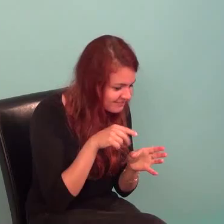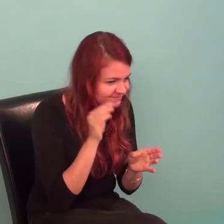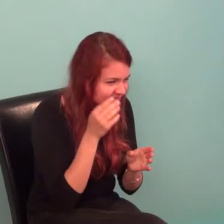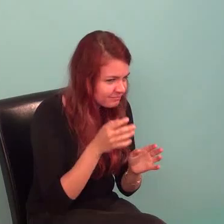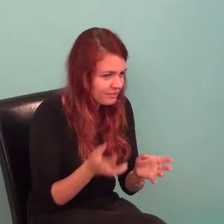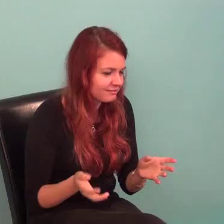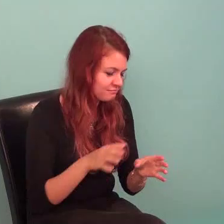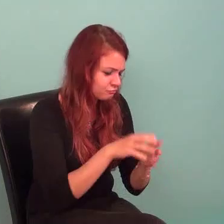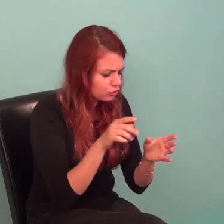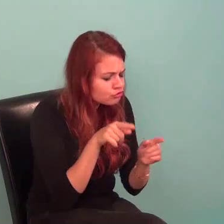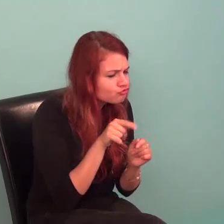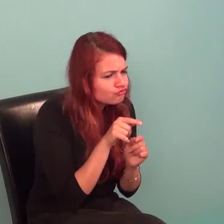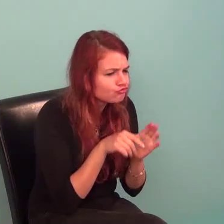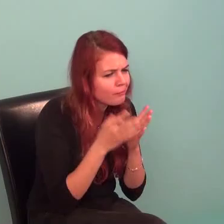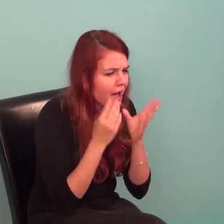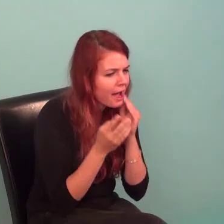Chłopiec bawi się z żabą.